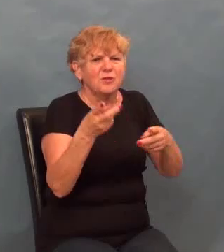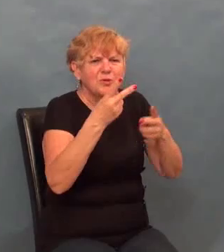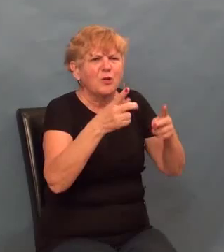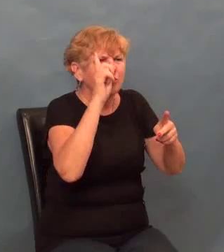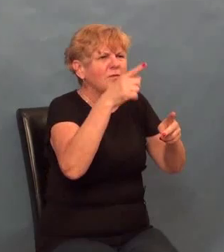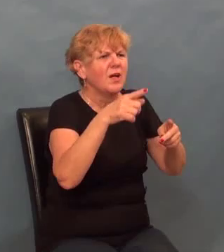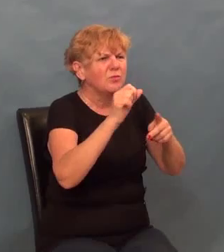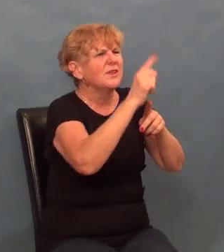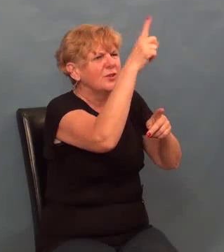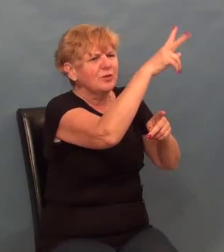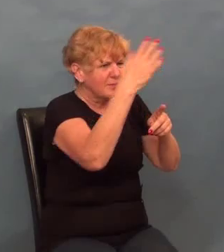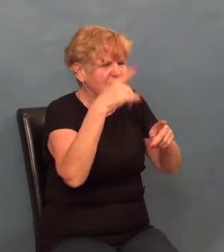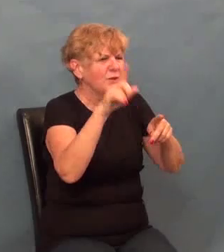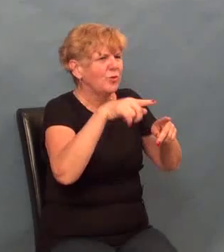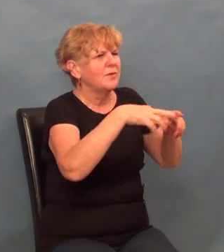Szukali na górze, wiedzieli, że ktoś tam jest.